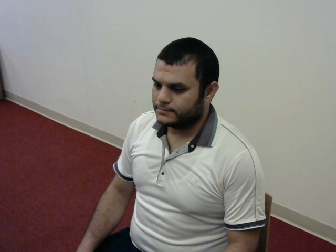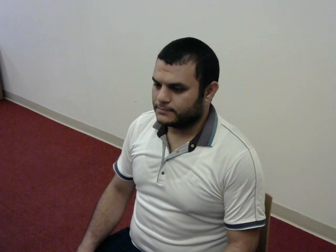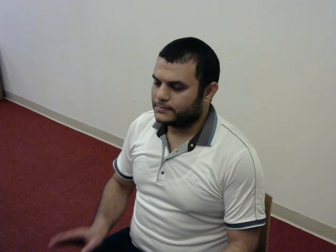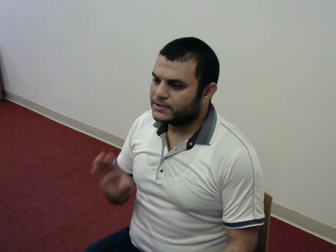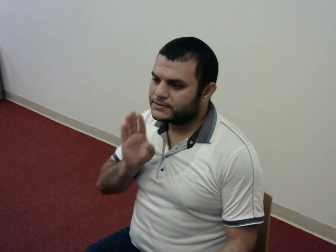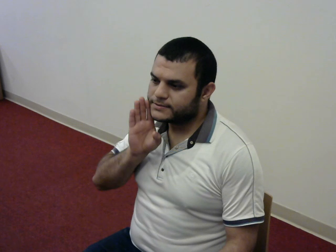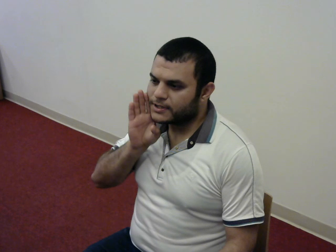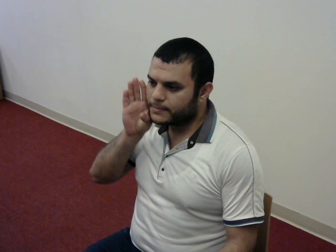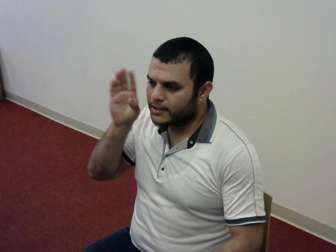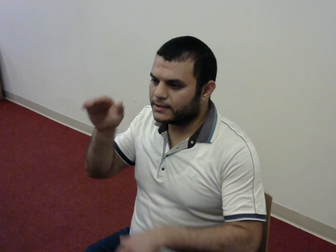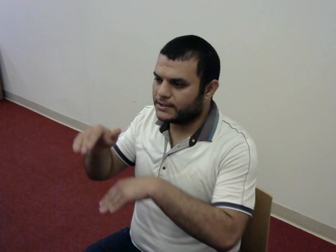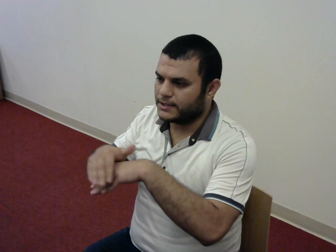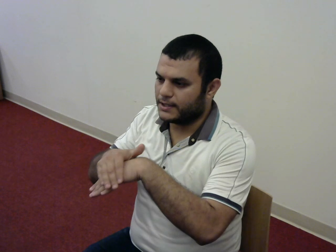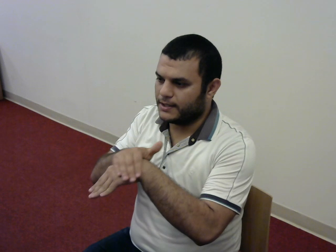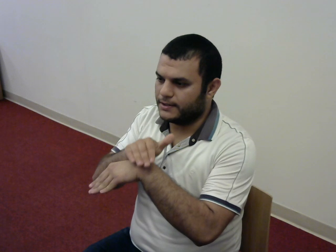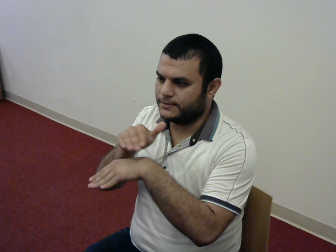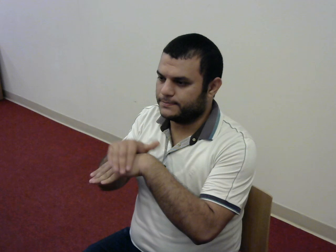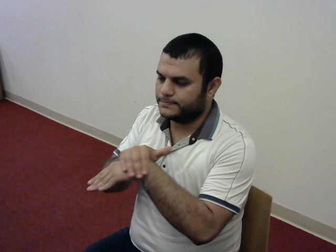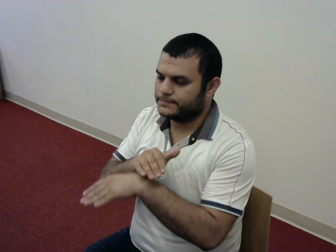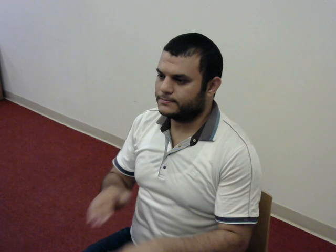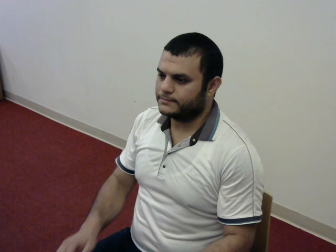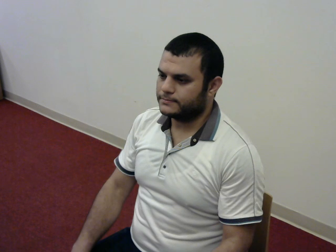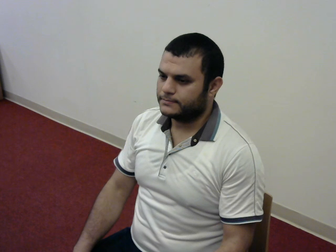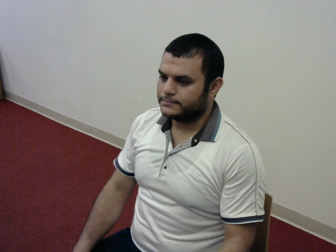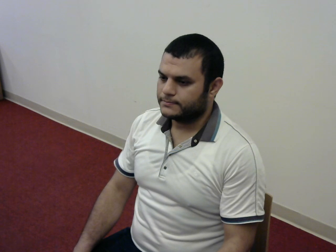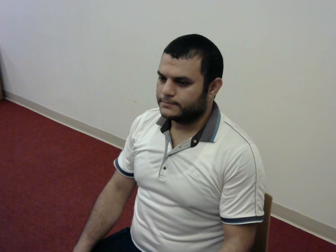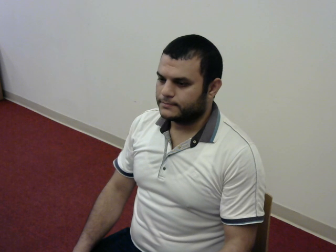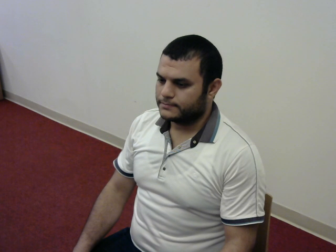Sabahınız xeyir